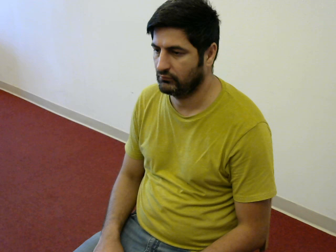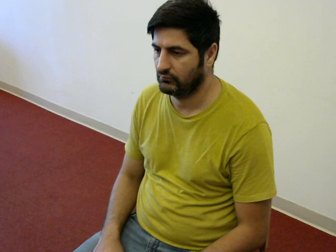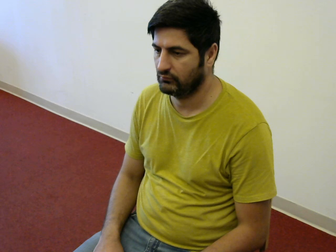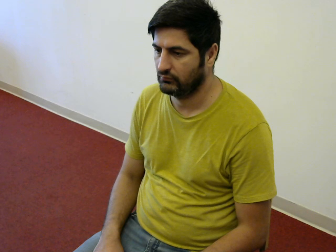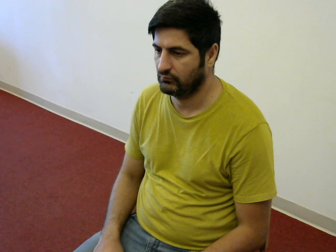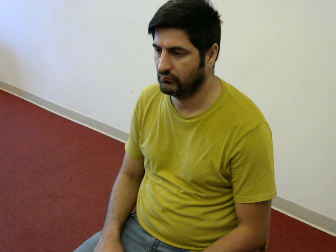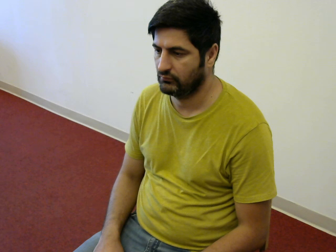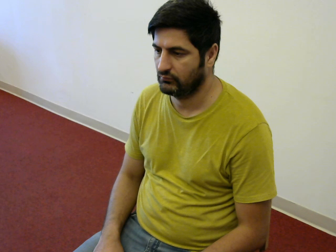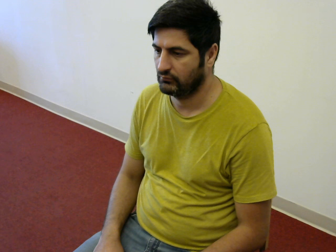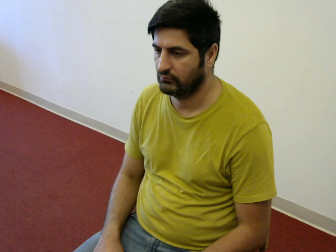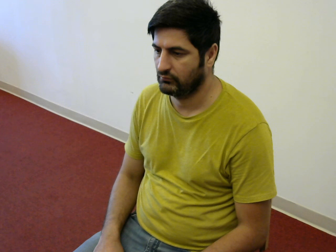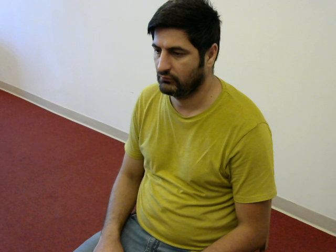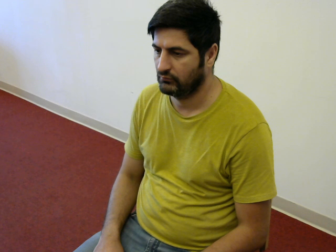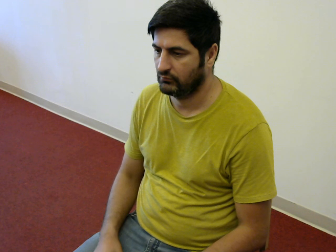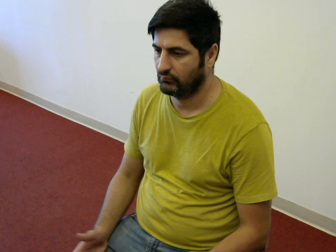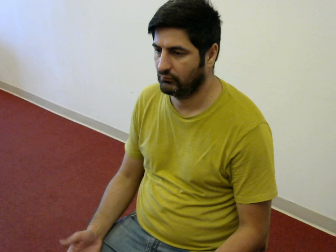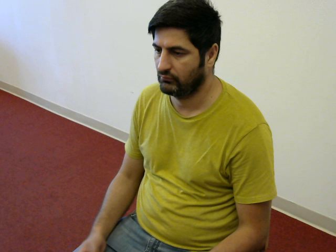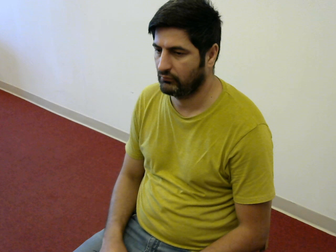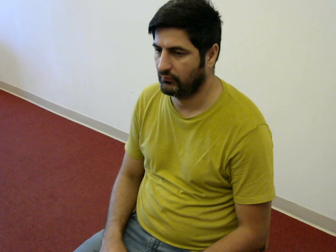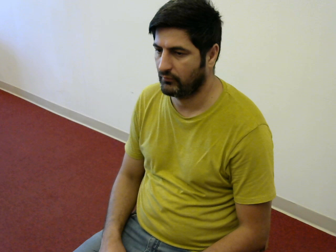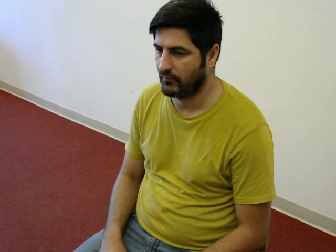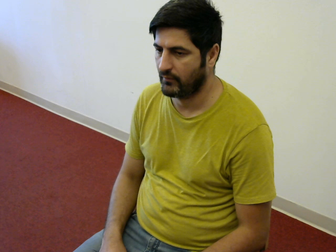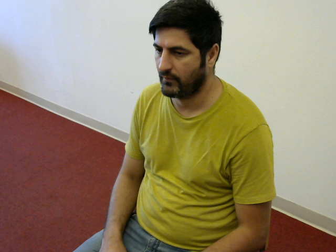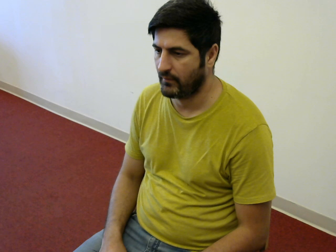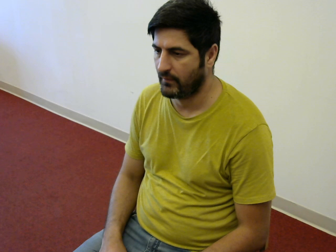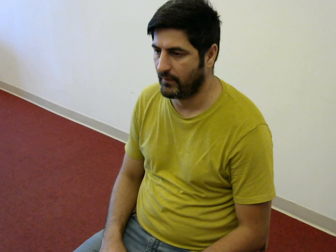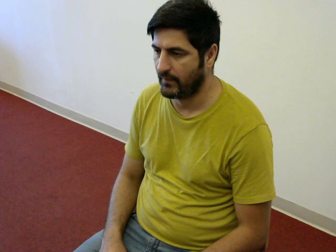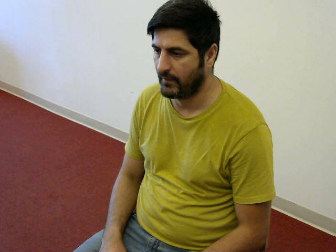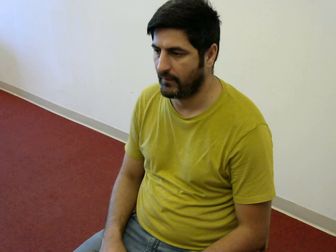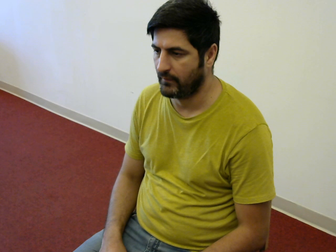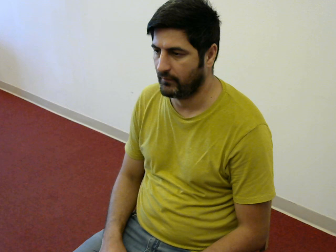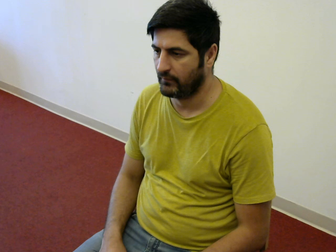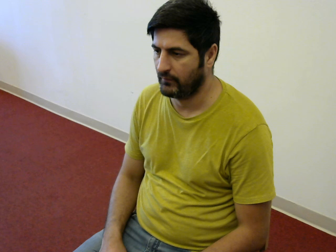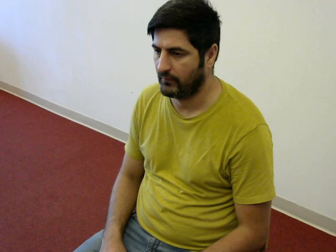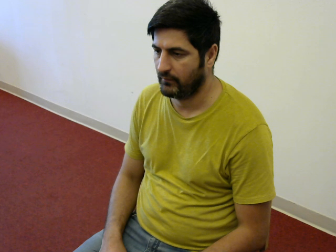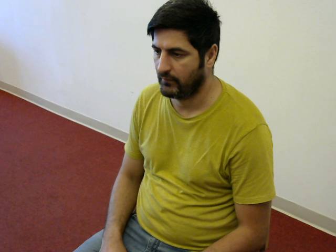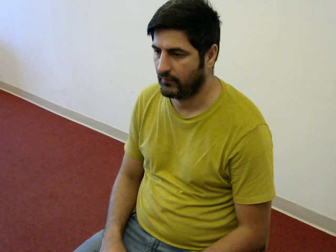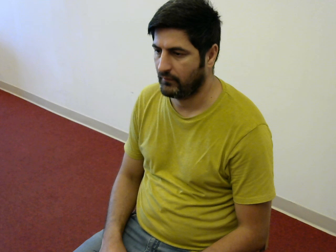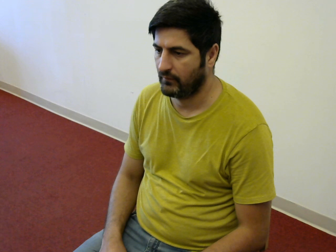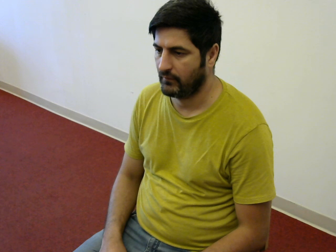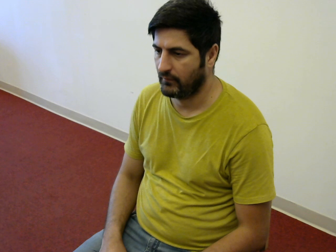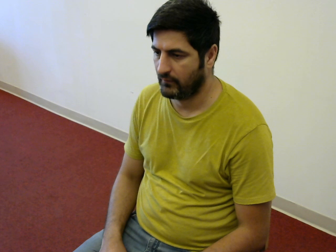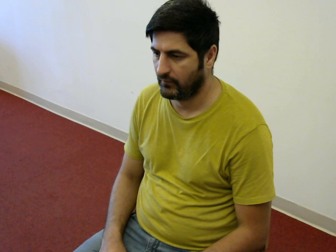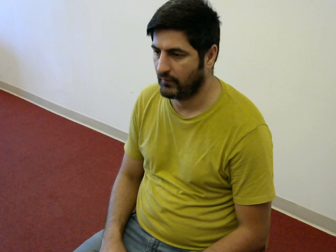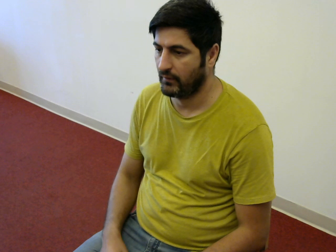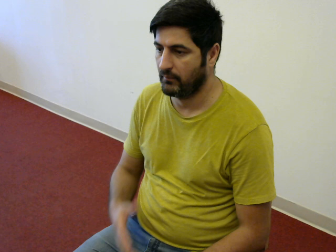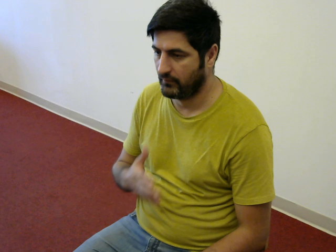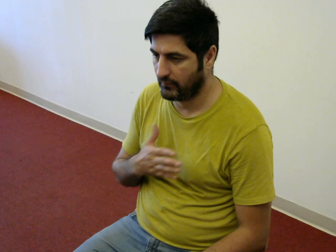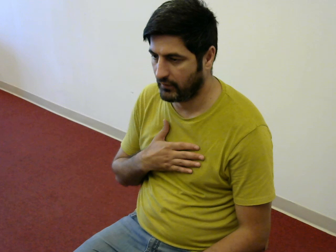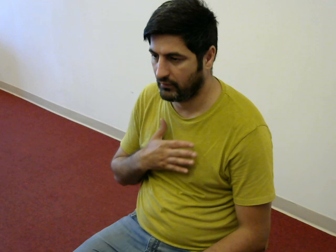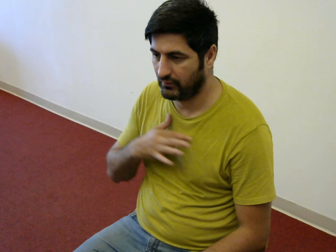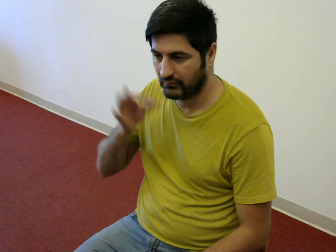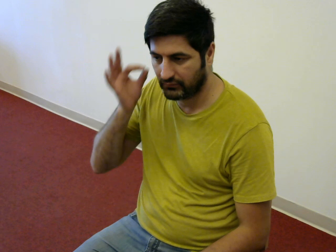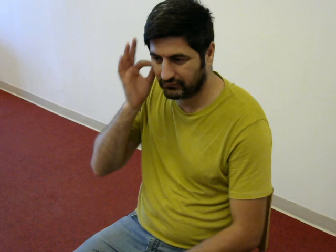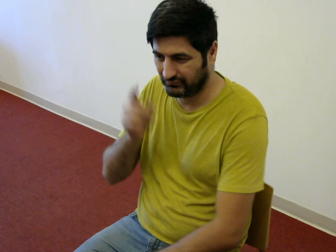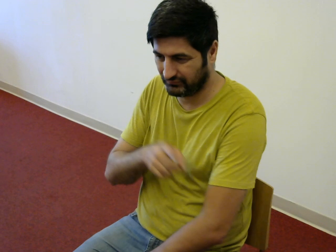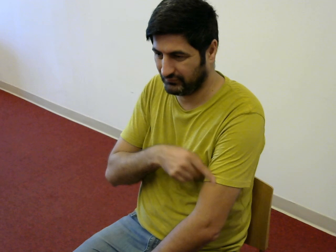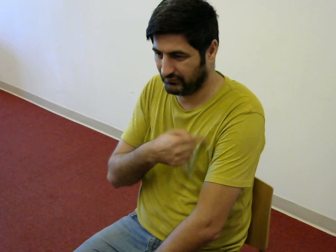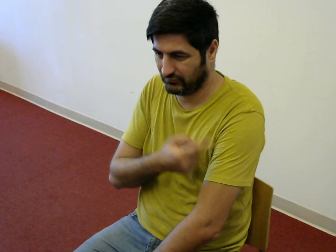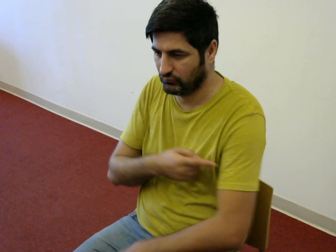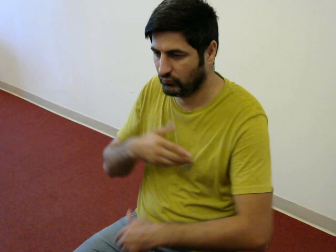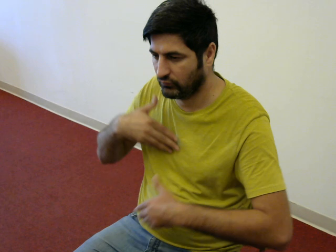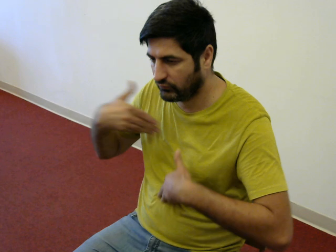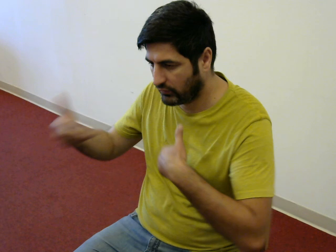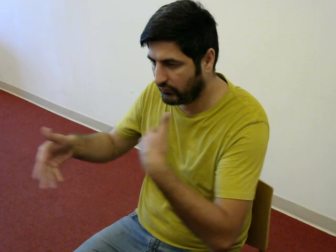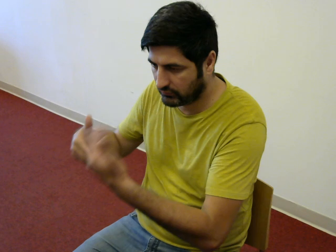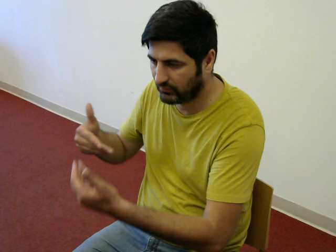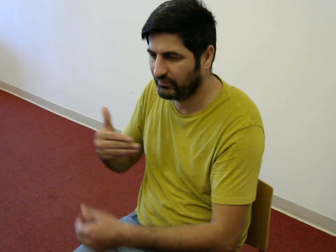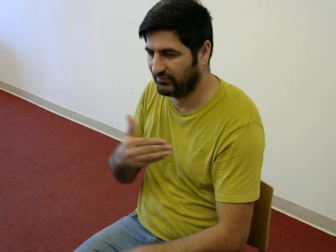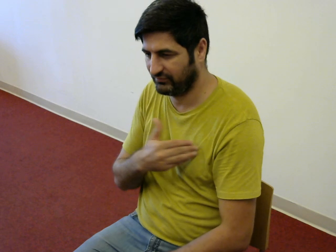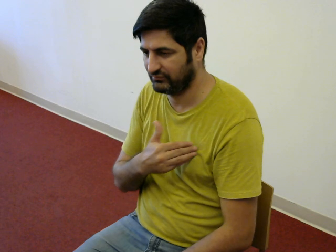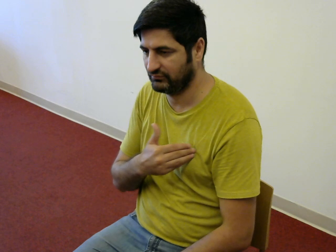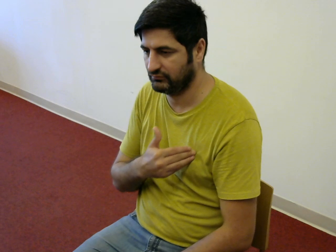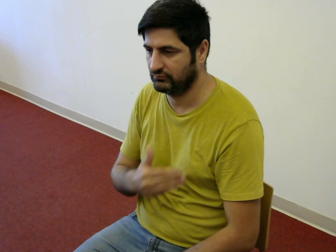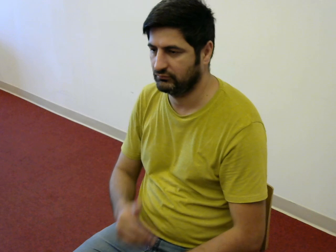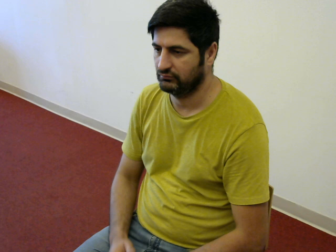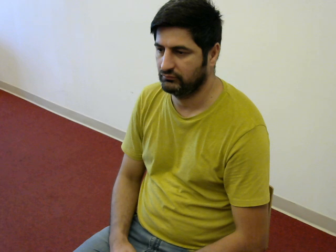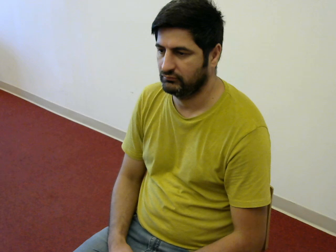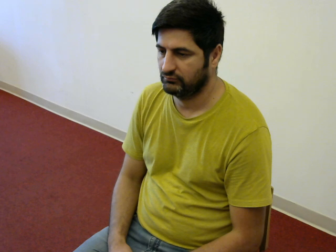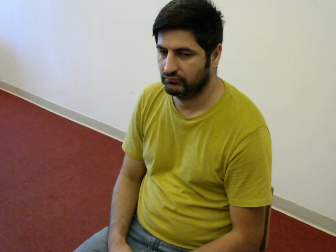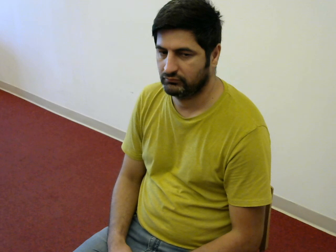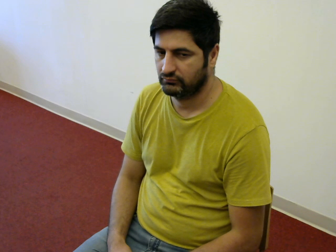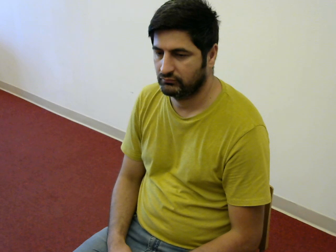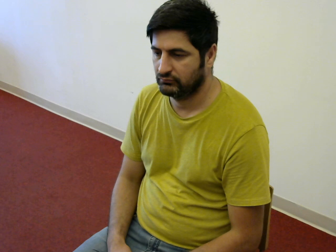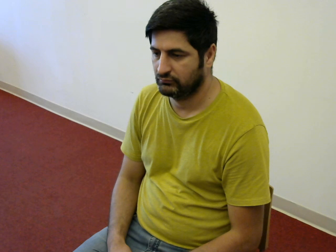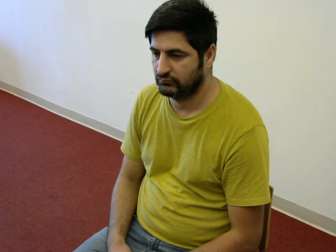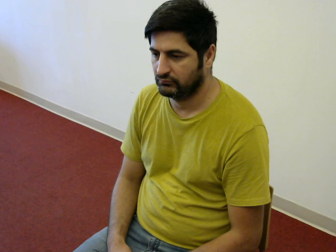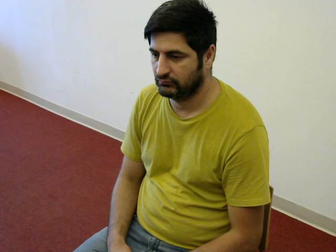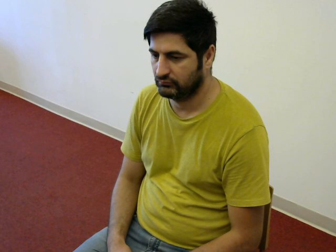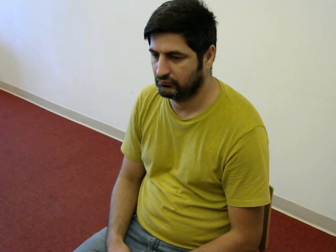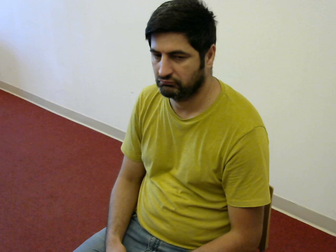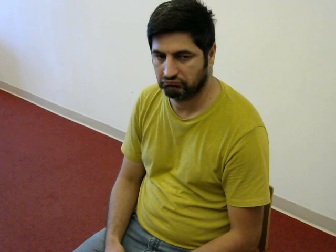Mən tibb məntəqəsinə müraciət etmək istərdim